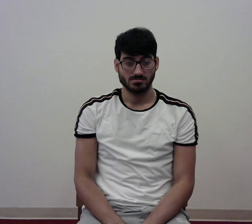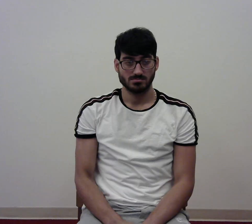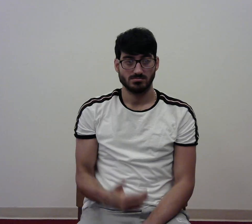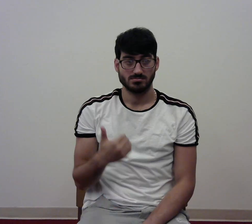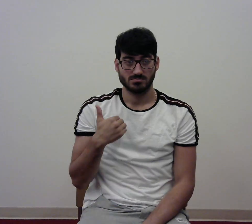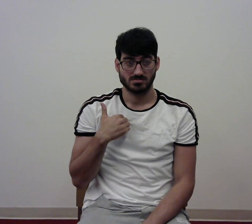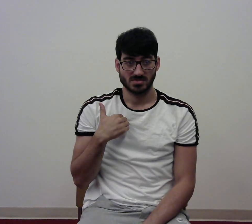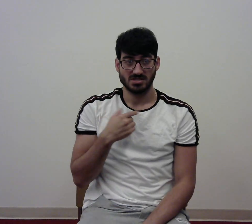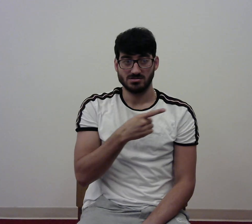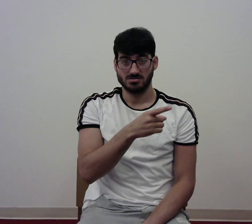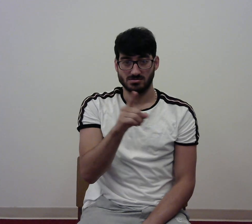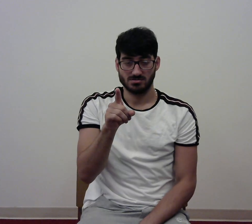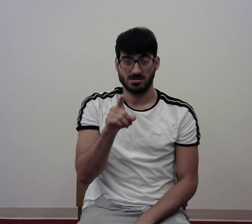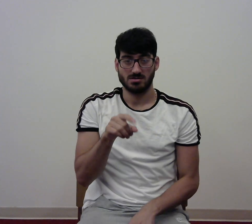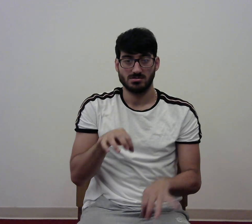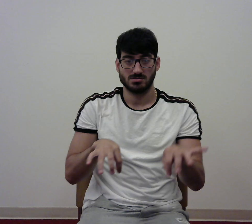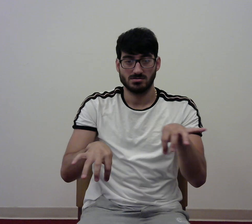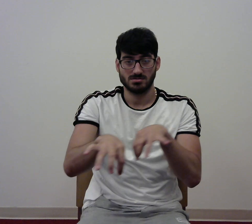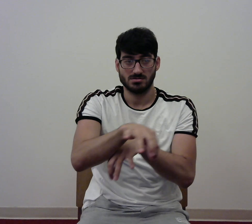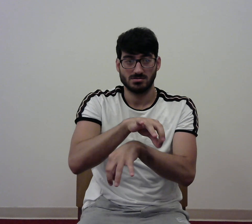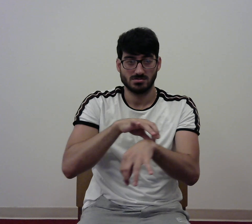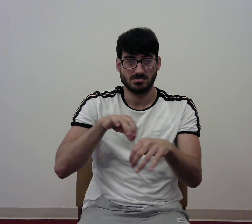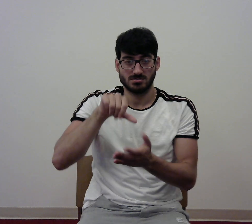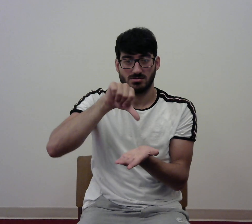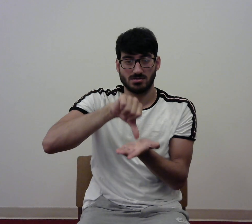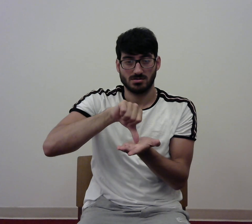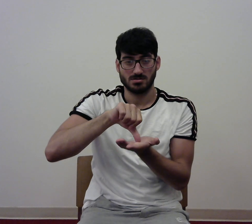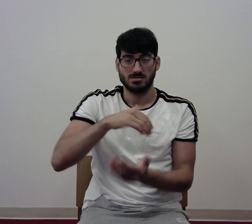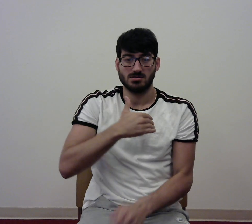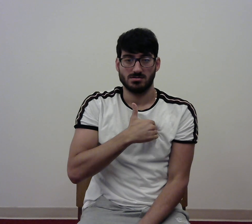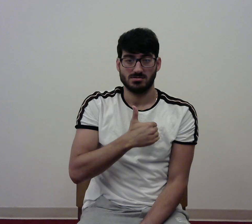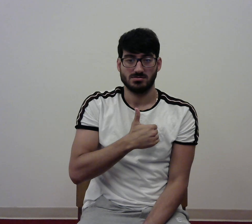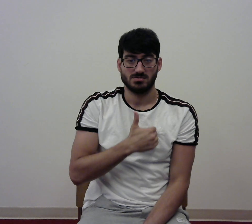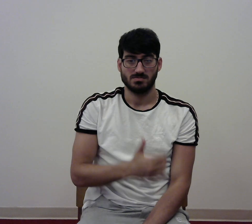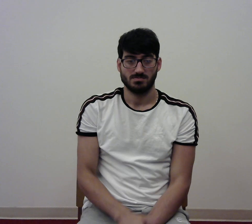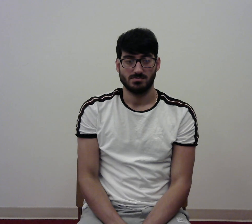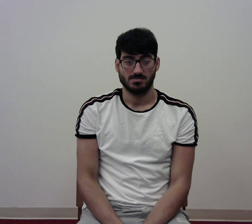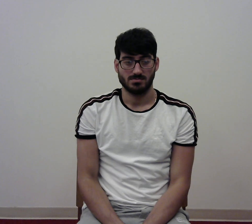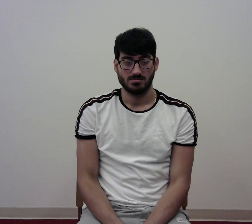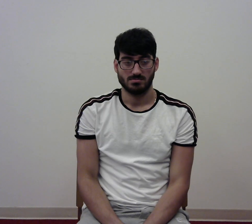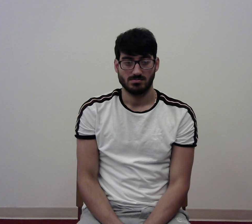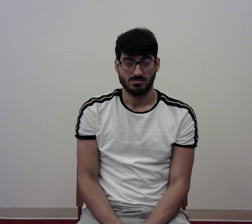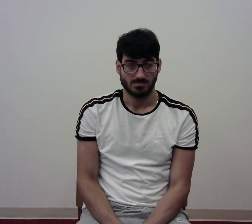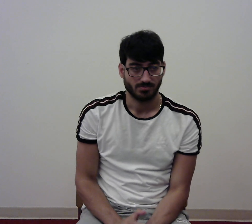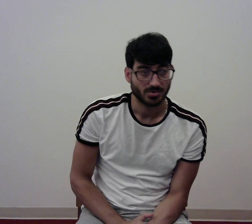Mən sizin layihədə iştirak etmək istərdim